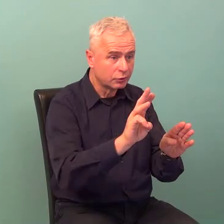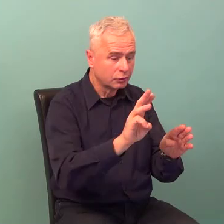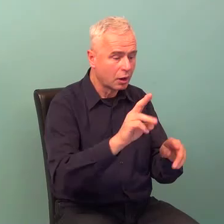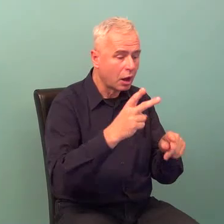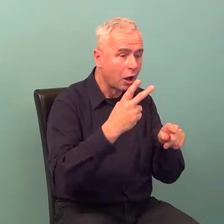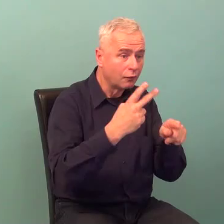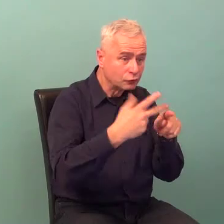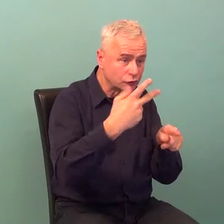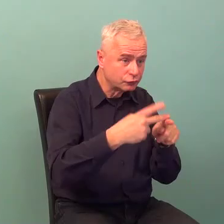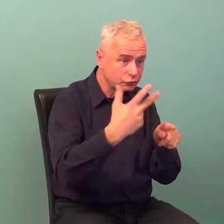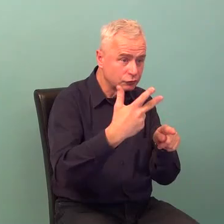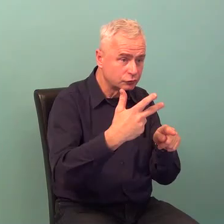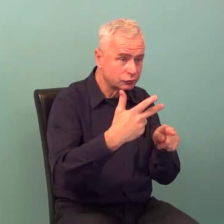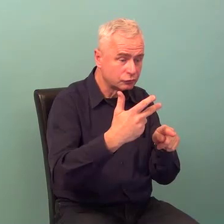Dwudziestego trzeciego?